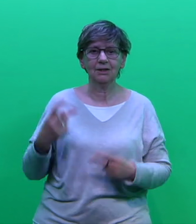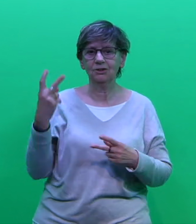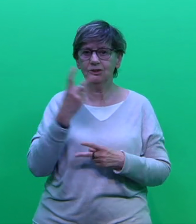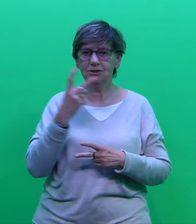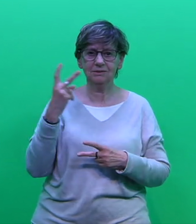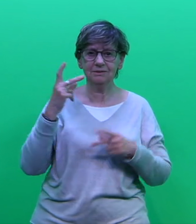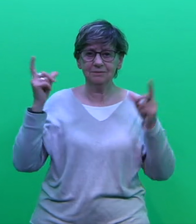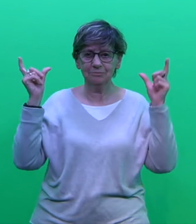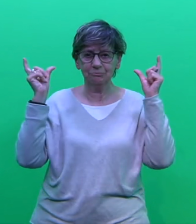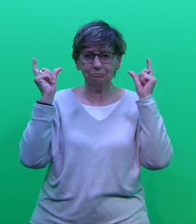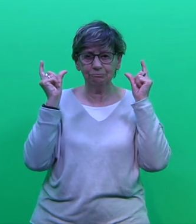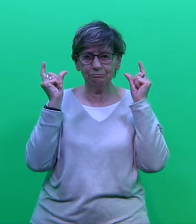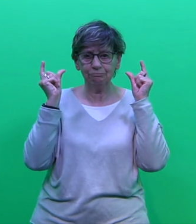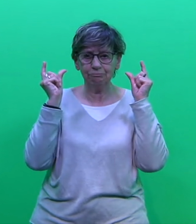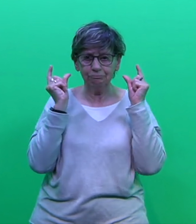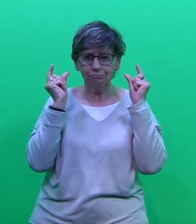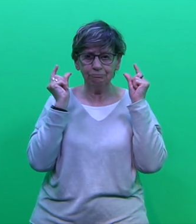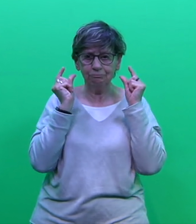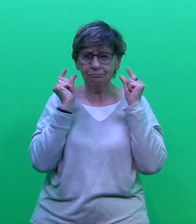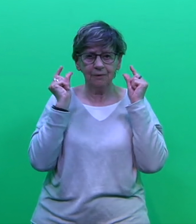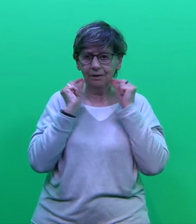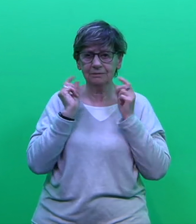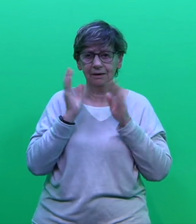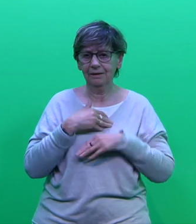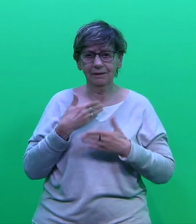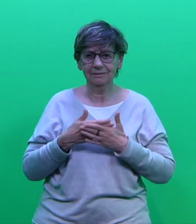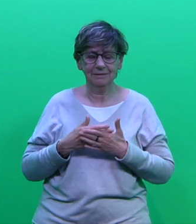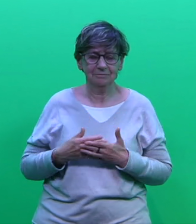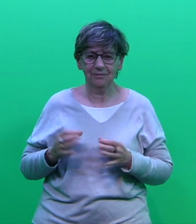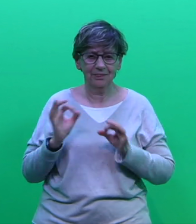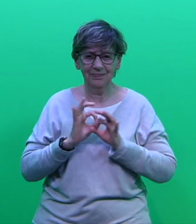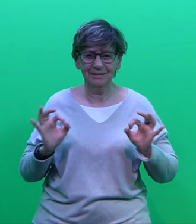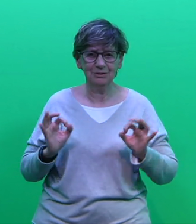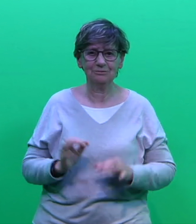Vaig anar perdent audició de les dues orelles fins ara que no sento res.